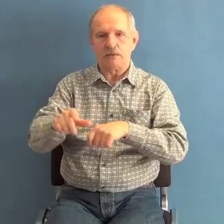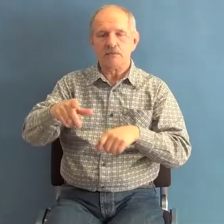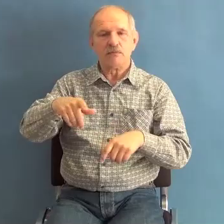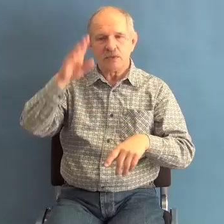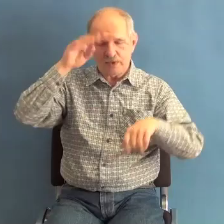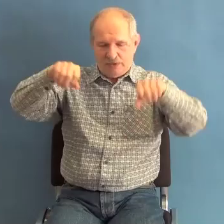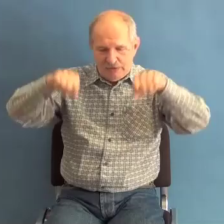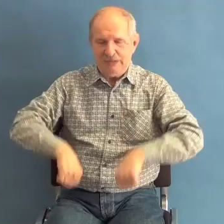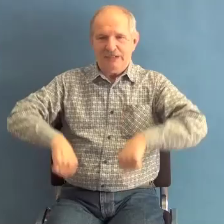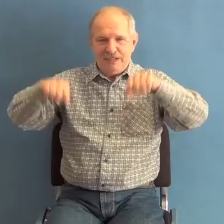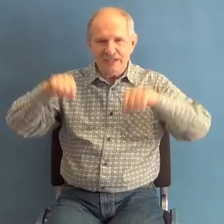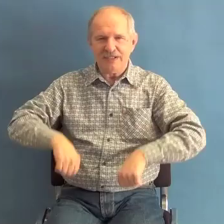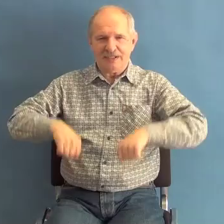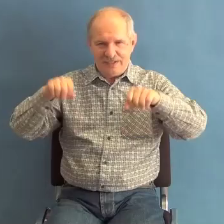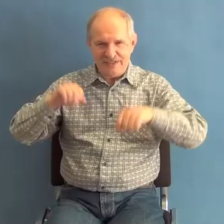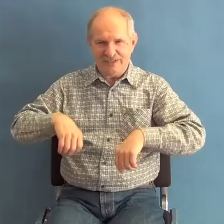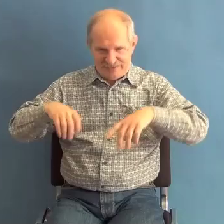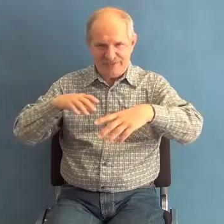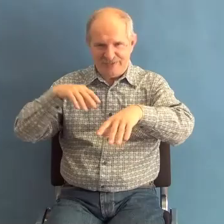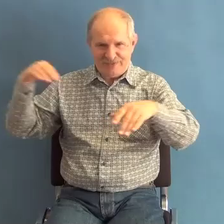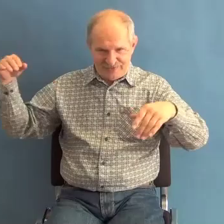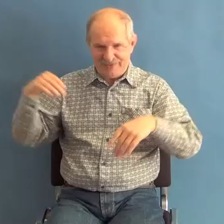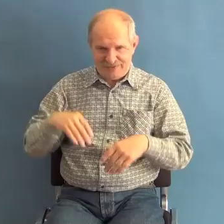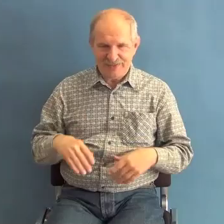Nadjeżdżająca drezyna może spowodować wypadek.